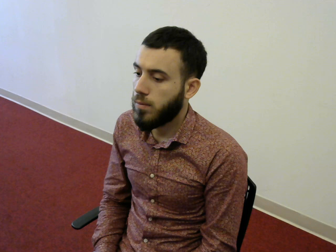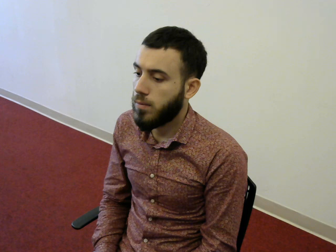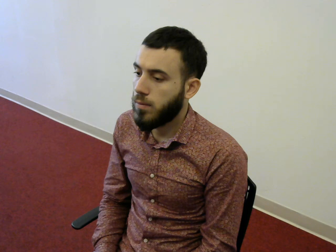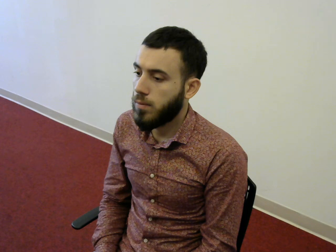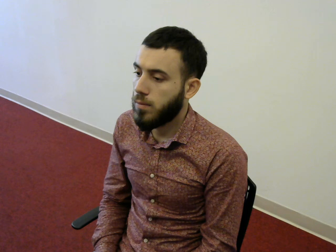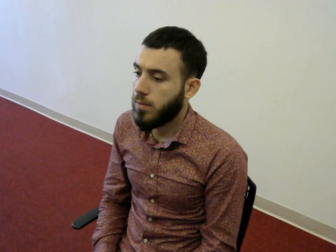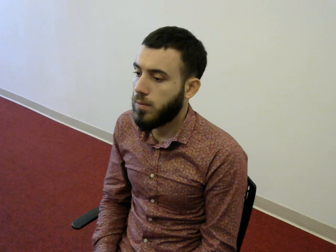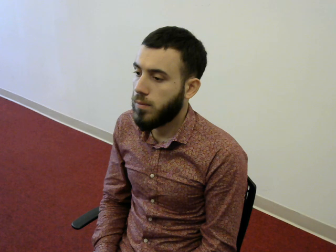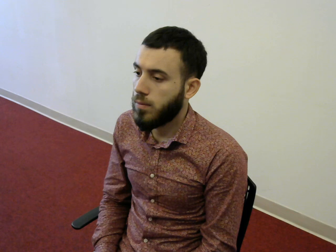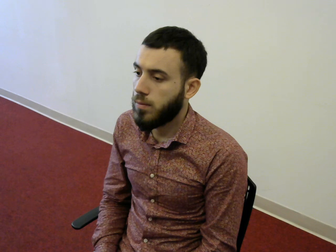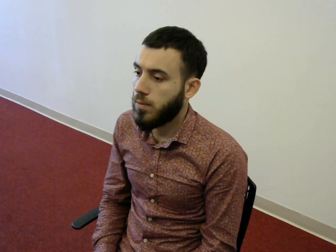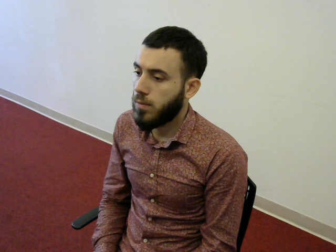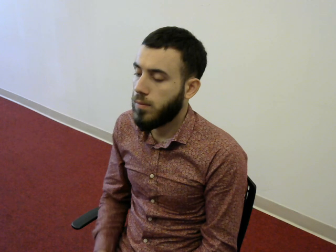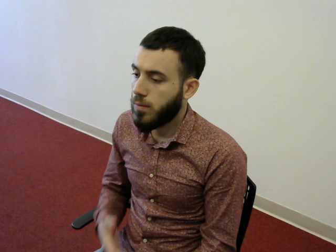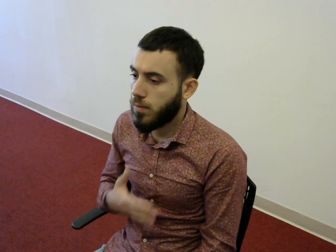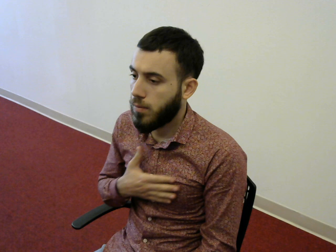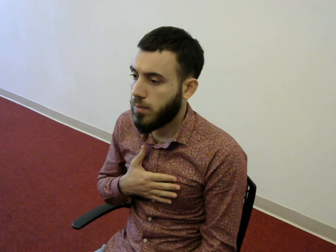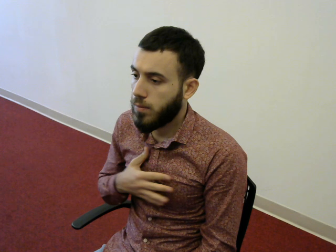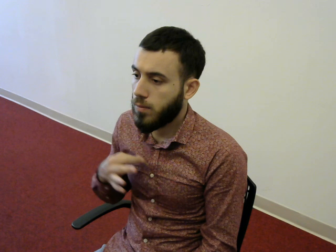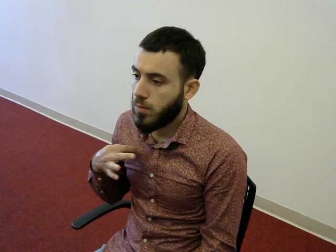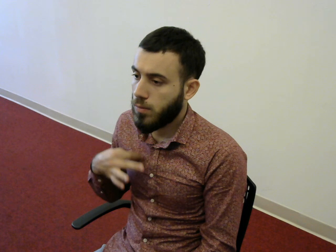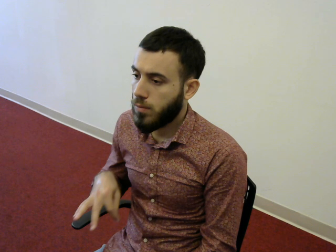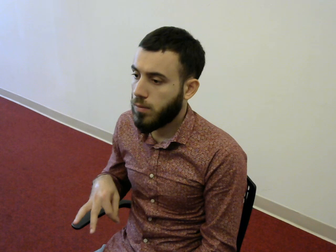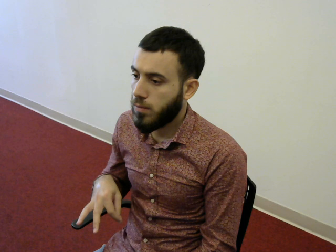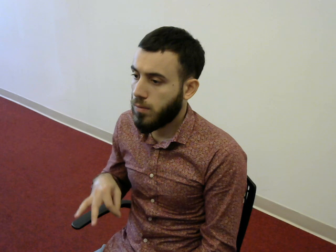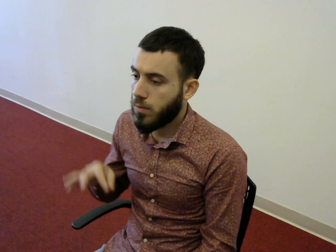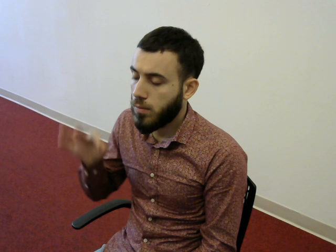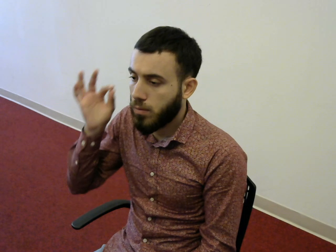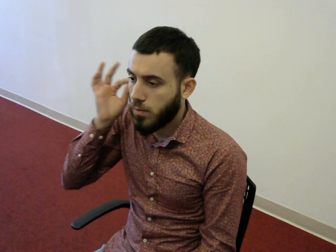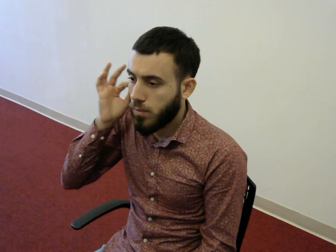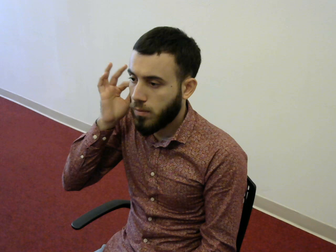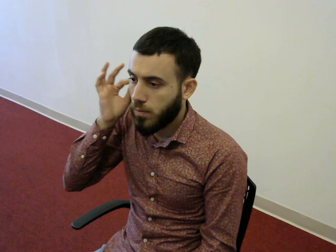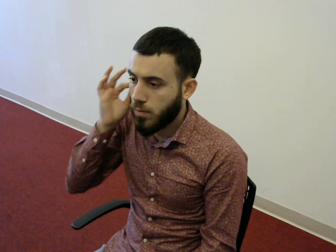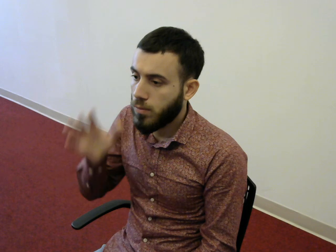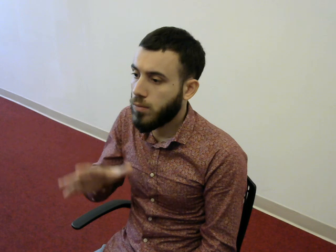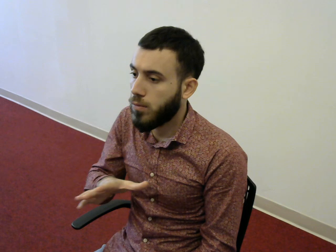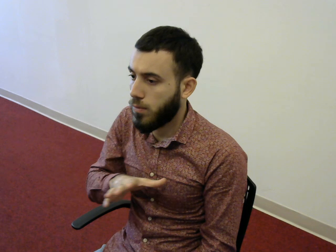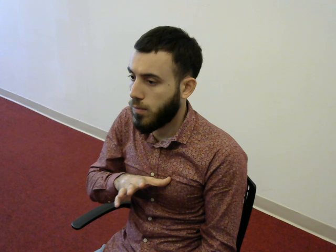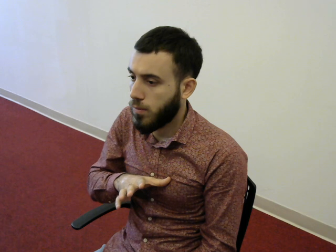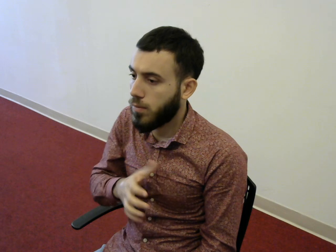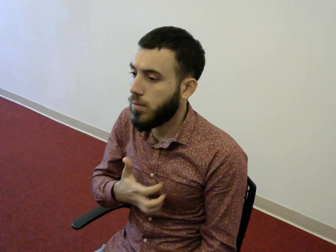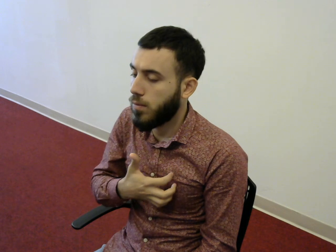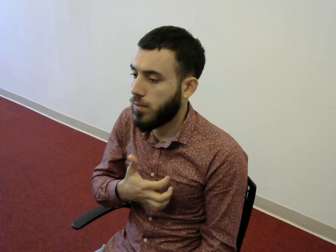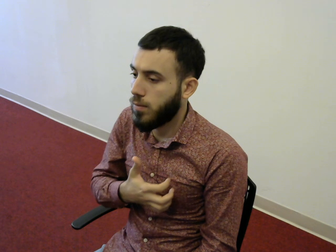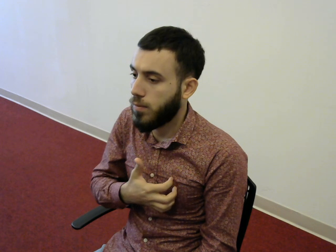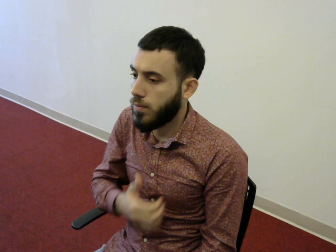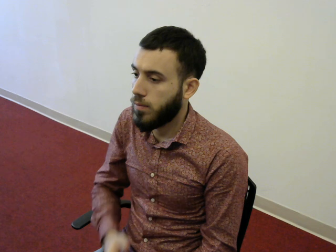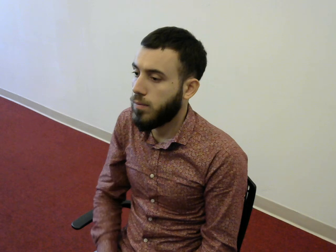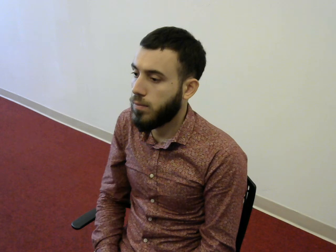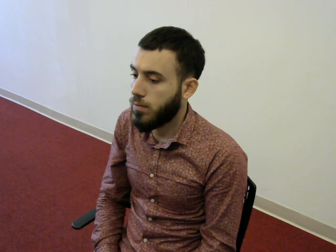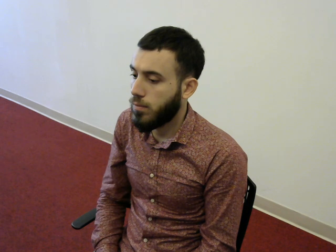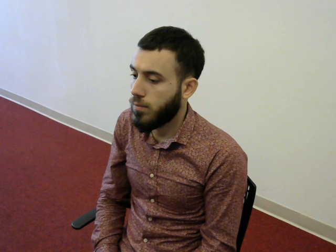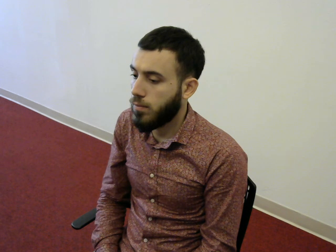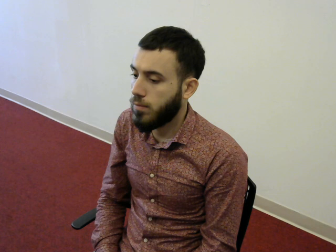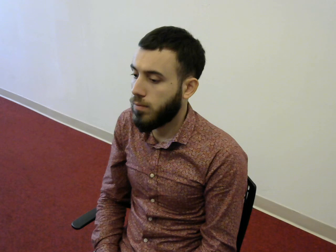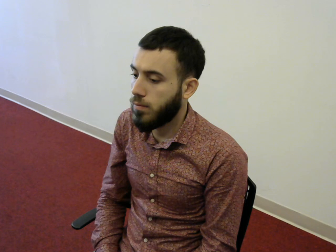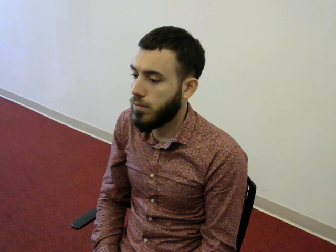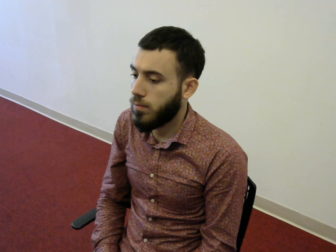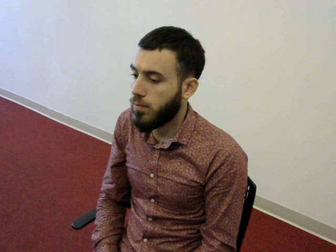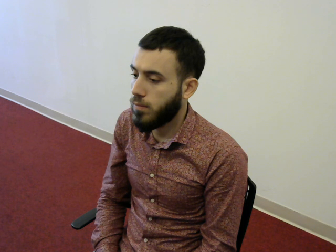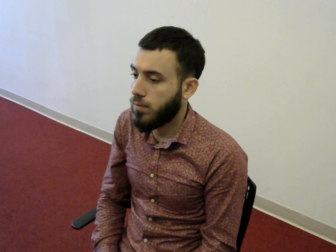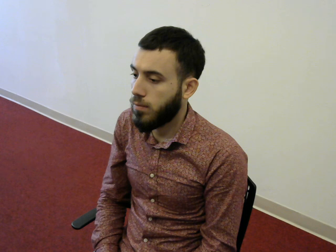Mənim oğlum həkim olmaq istəyir